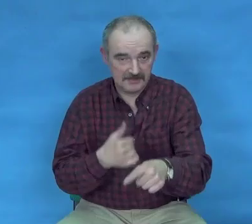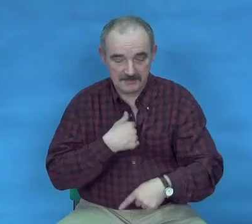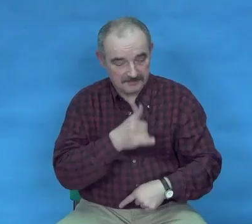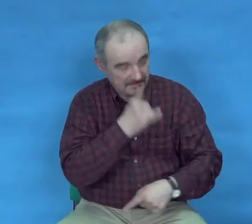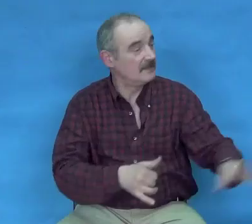Ja nie mogę.